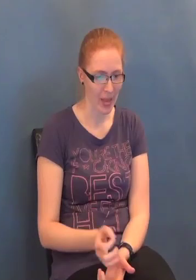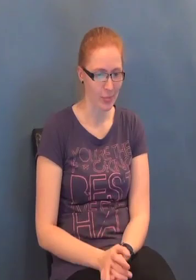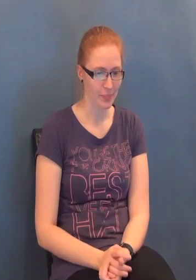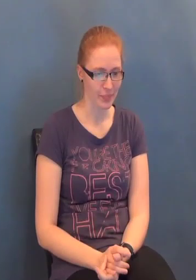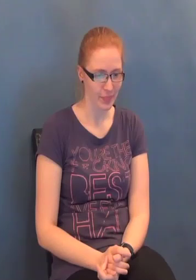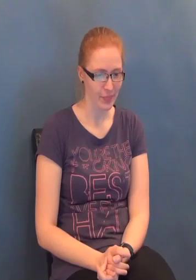Dobrze.